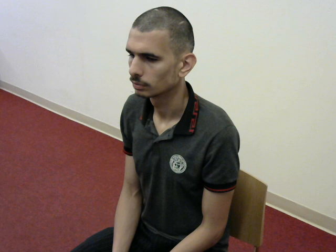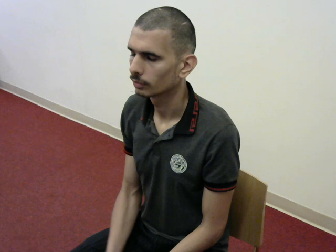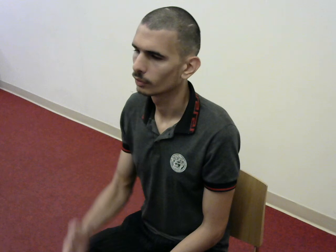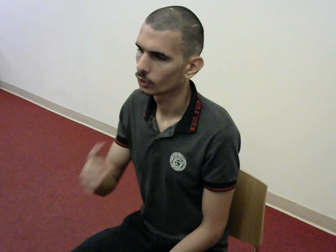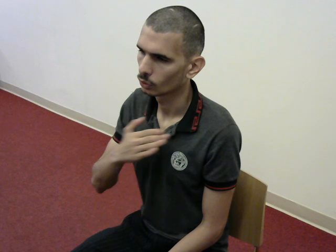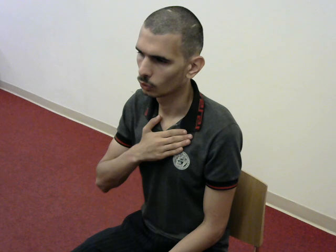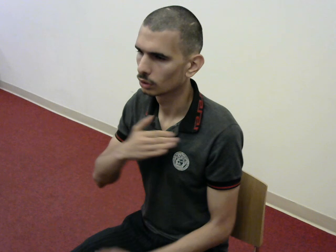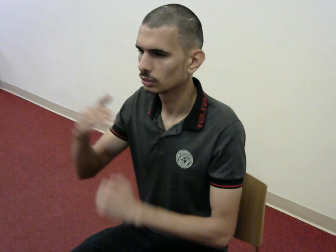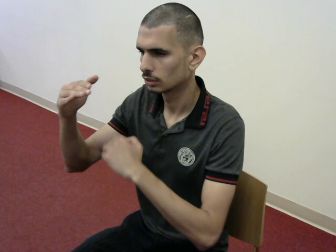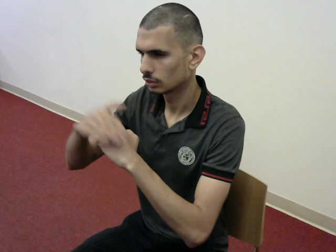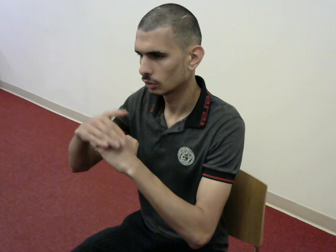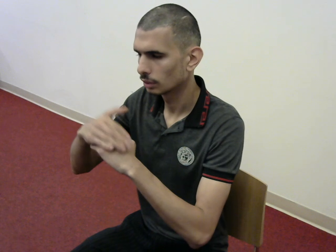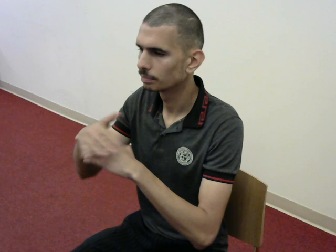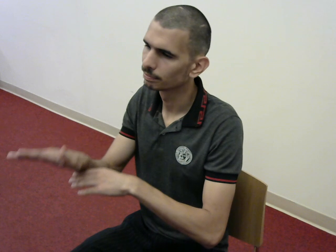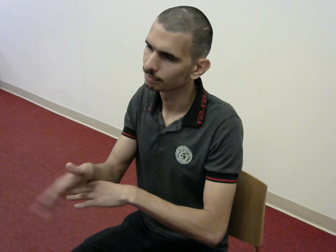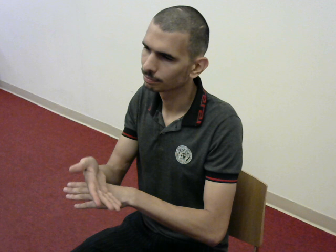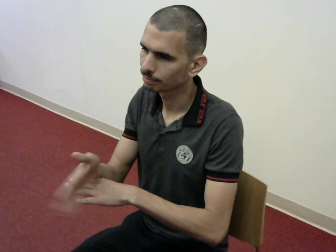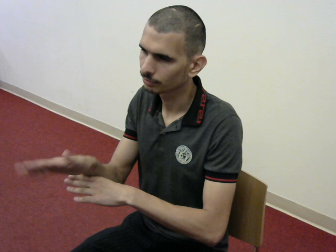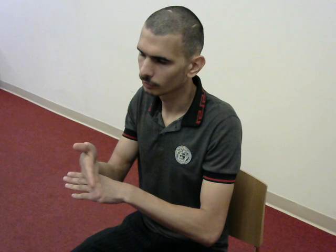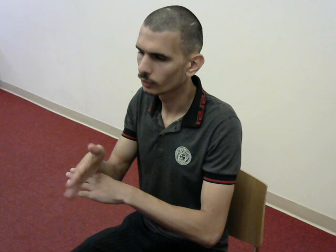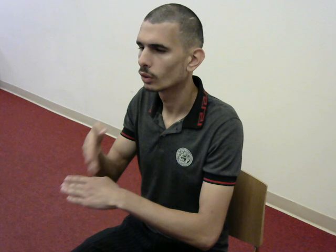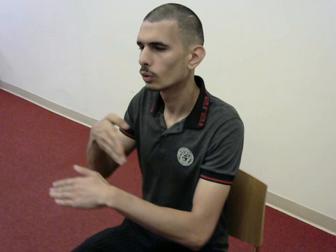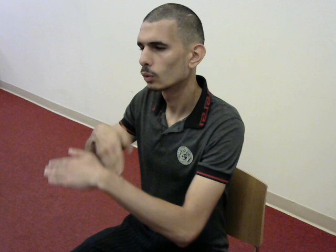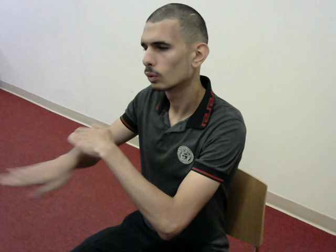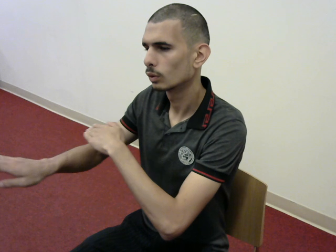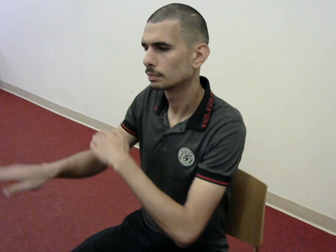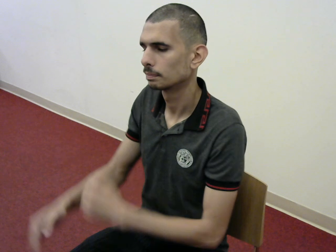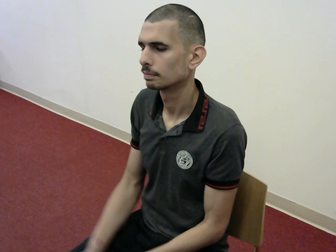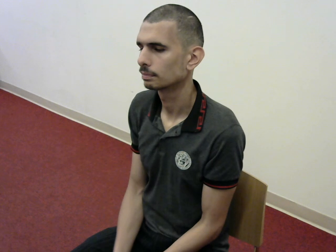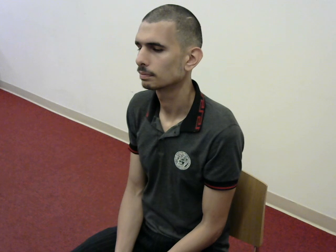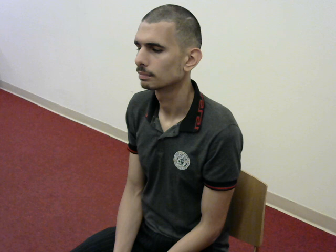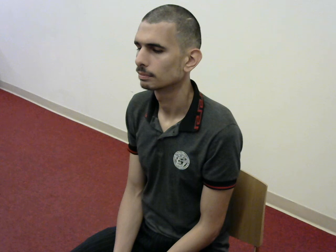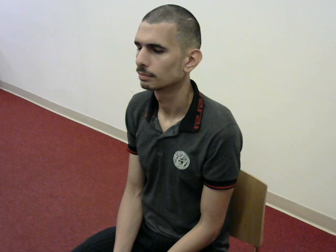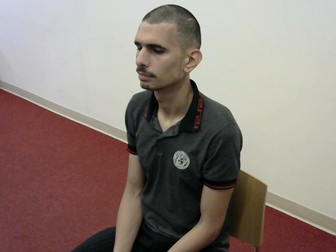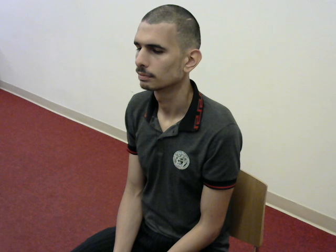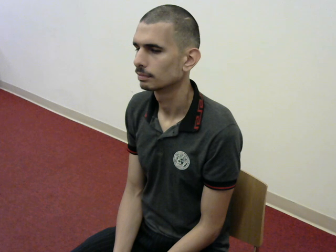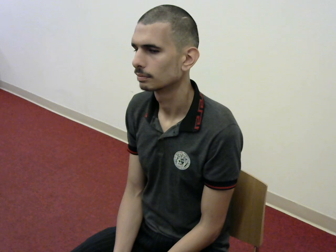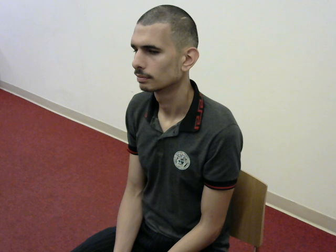Mən axşamlar gəzməyə çıxıram